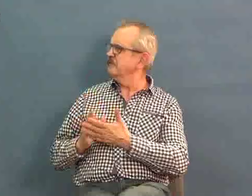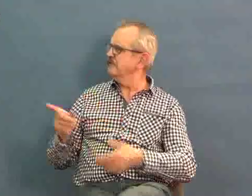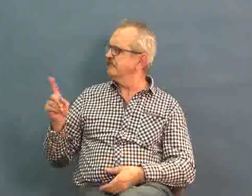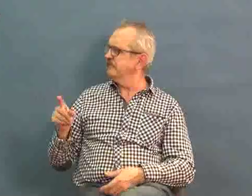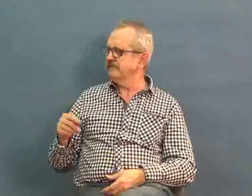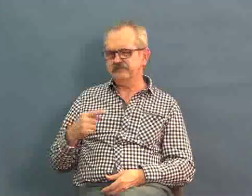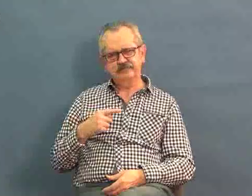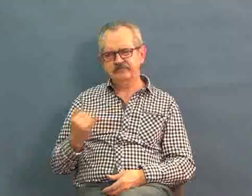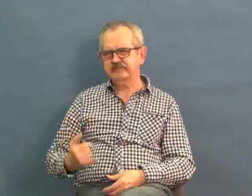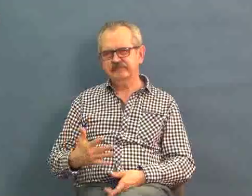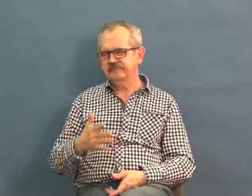To pewnie przez tamto dziecko, ale trudno